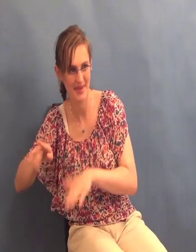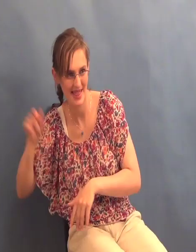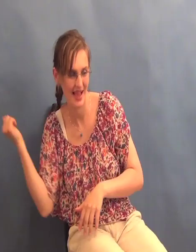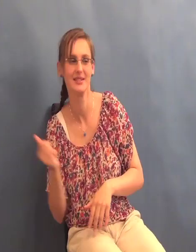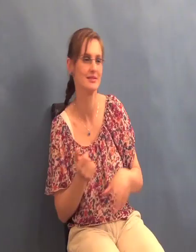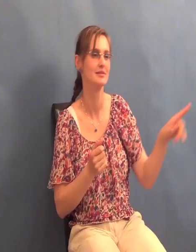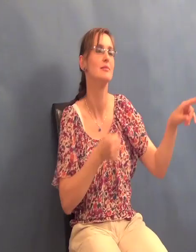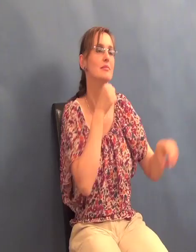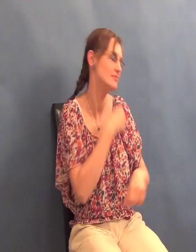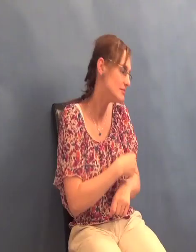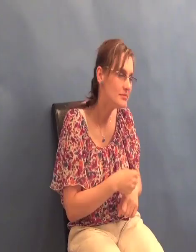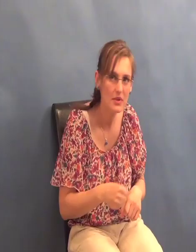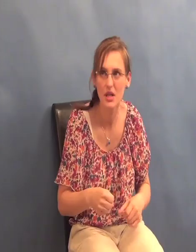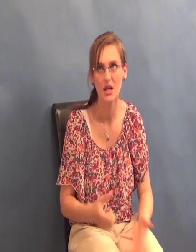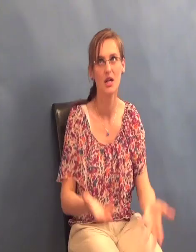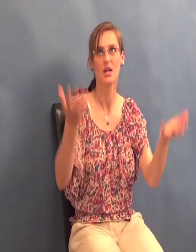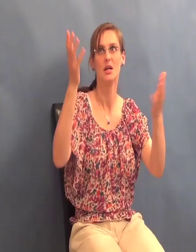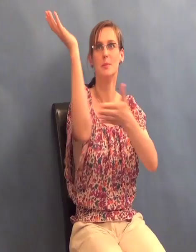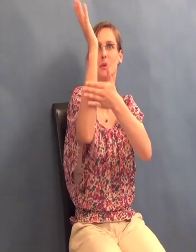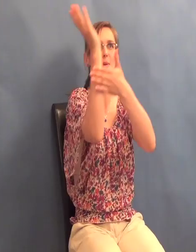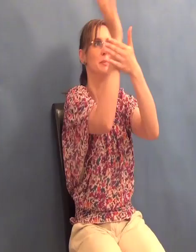A z domu, w którym rozbił okna, wychodzi babcia mówi: "O nie, okna są rozbite".